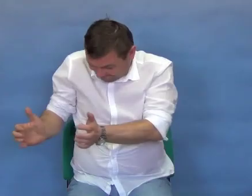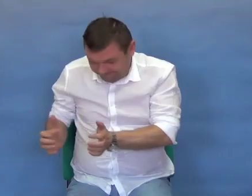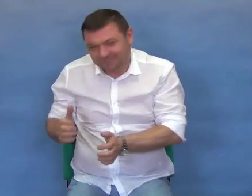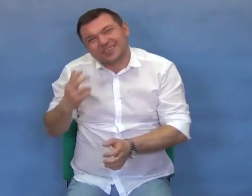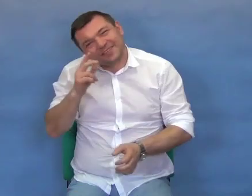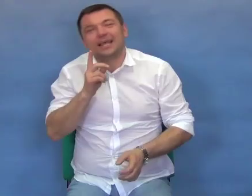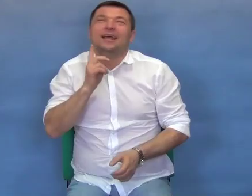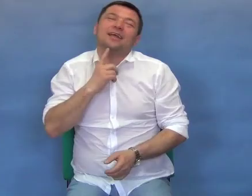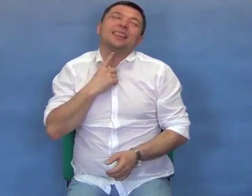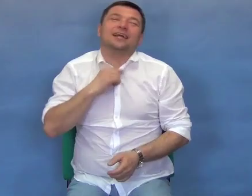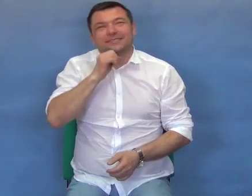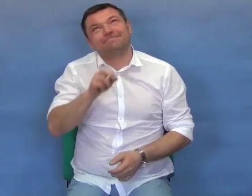Starszy pan ma jeszcze ochotę, więc zrywa dalej.